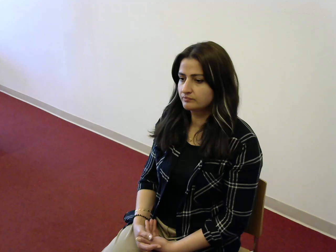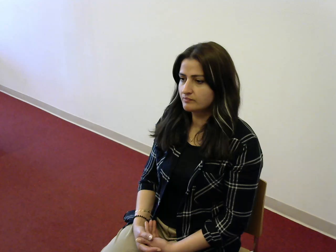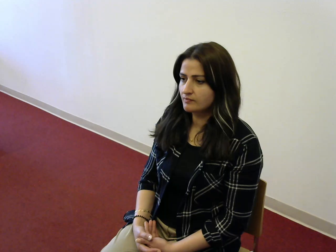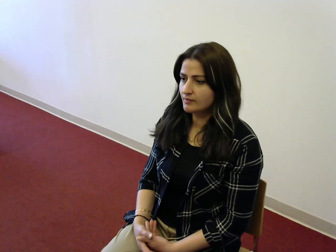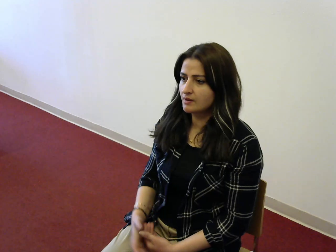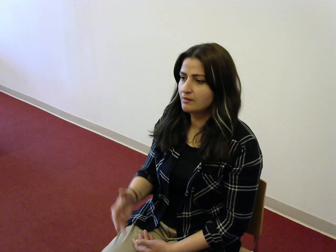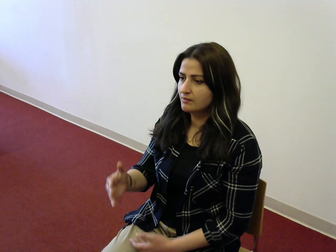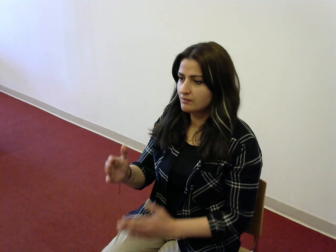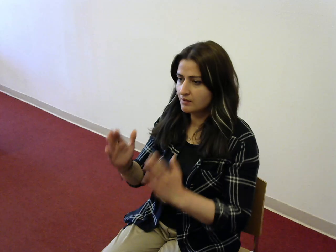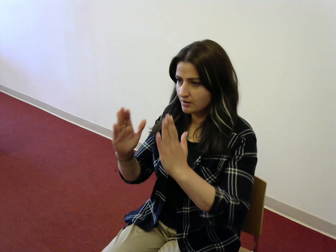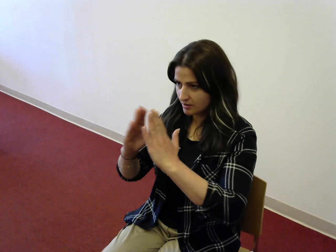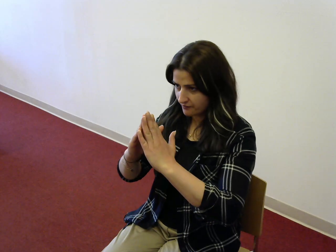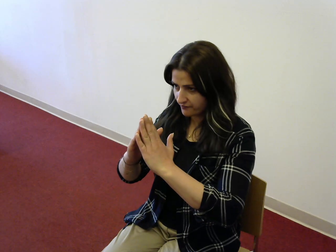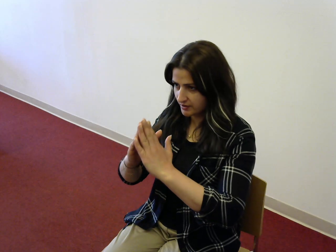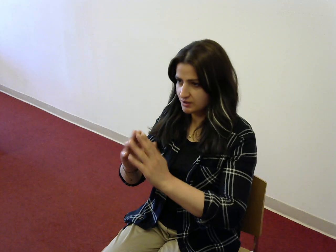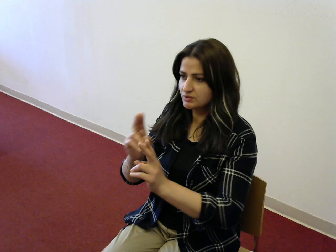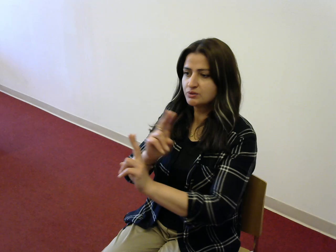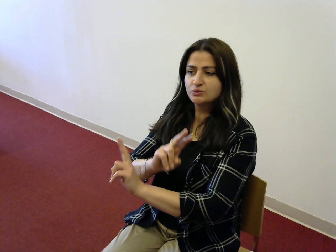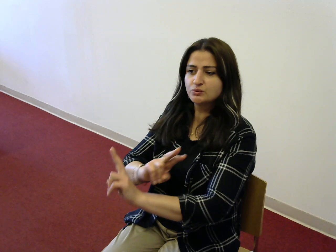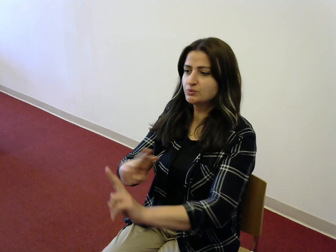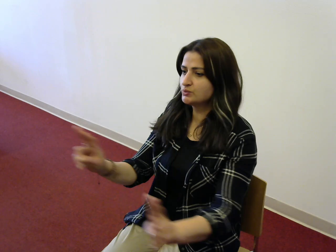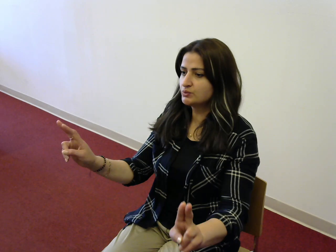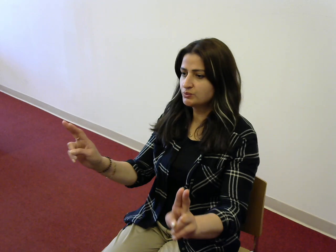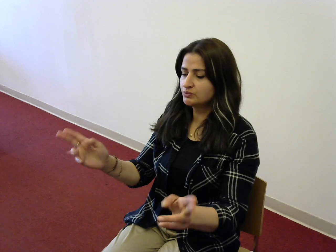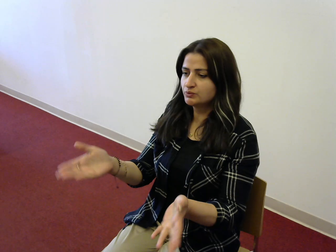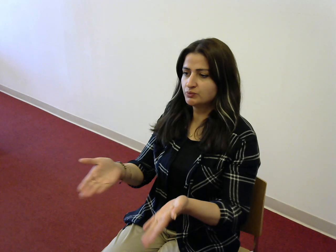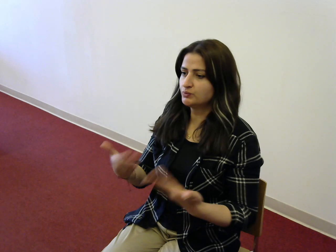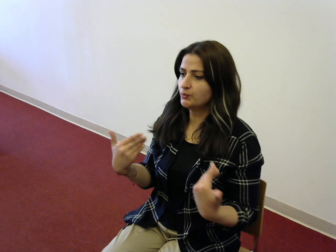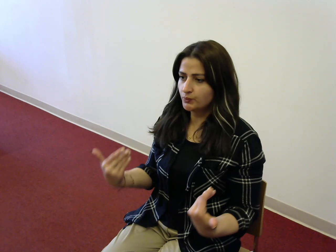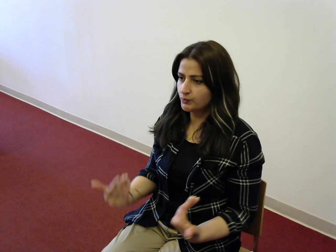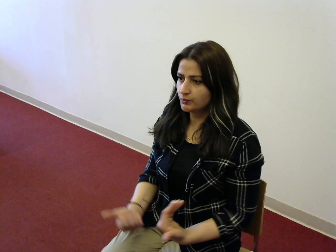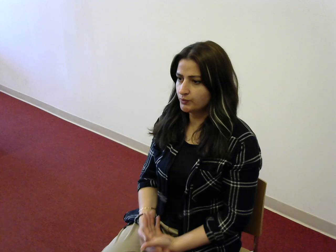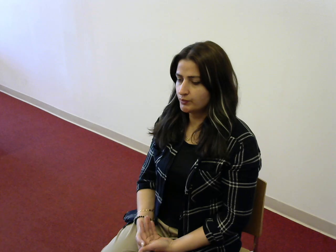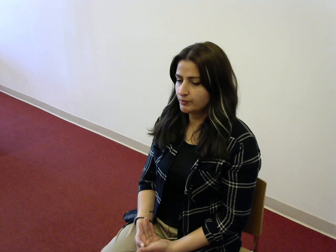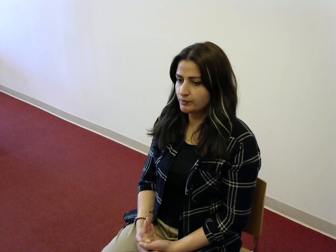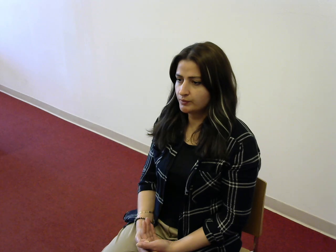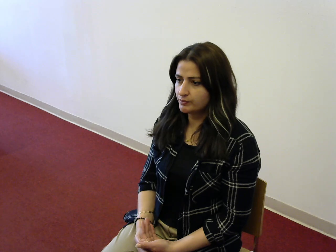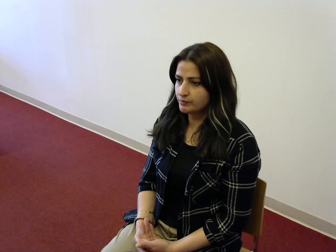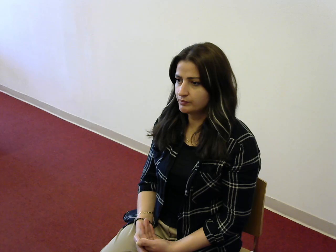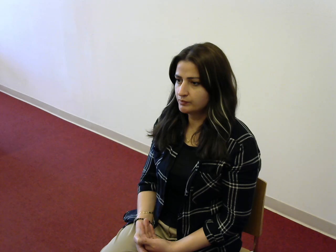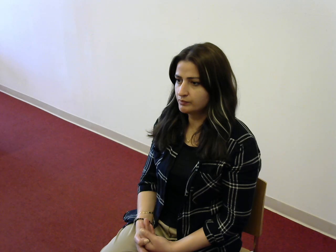Evdə heç kəs yoxdur